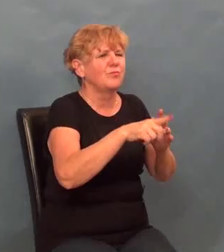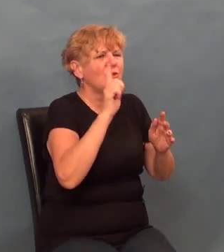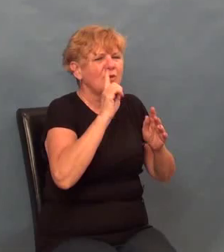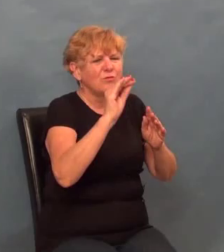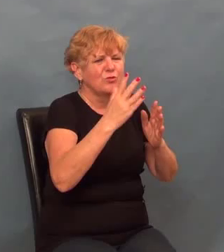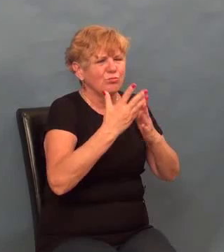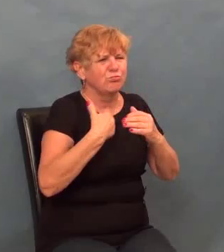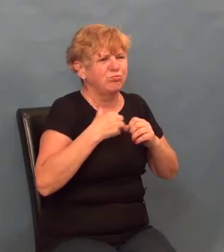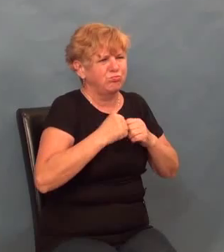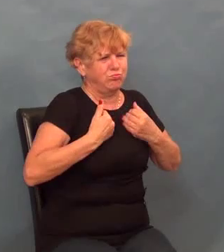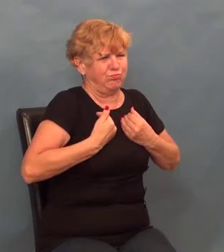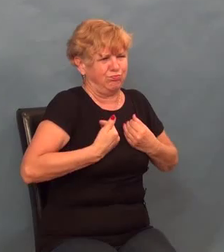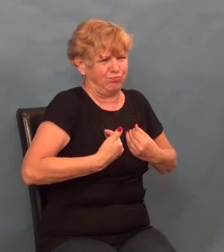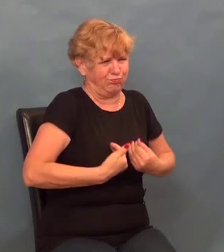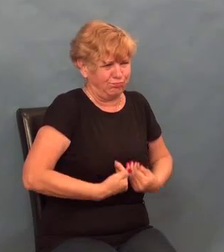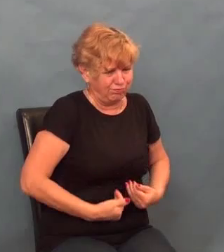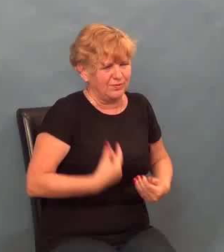Mężczyzna powiedział, że jest bardzo zmęczony.